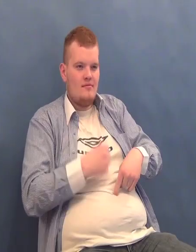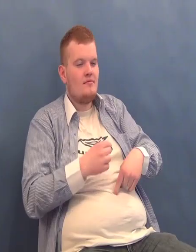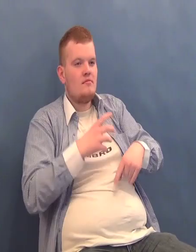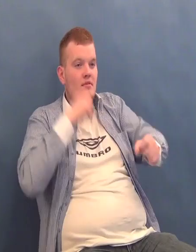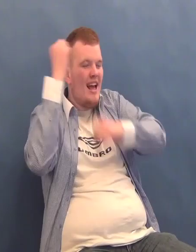Walili w drzwi.